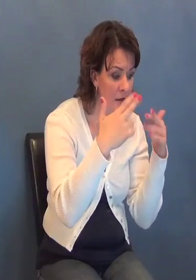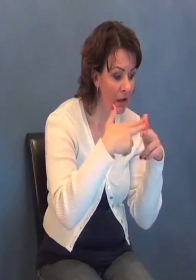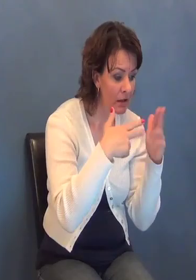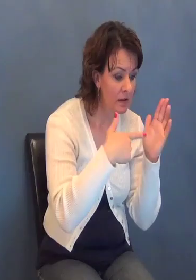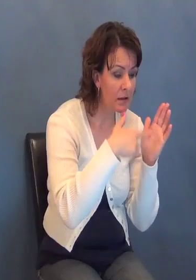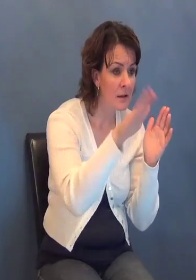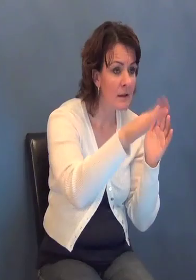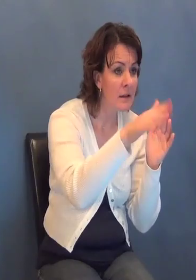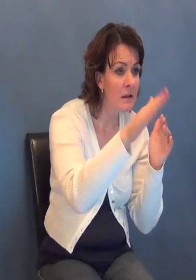Którego?